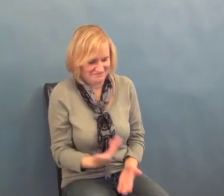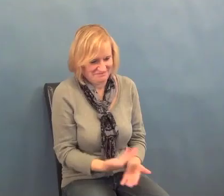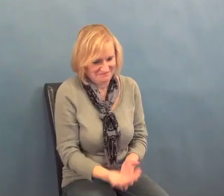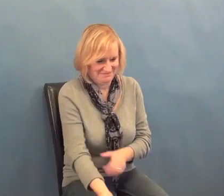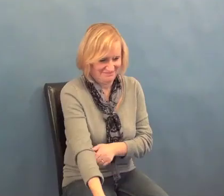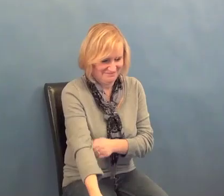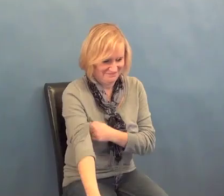Nie wiem dlaczego.